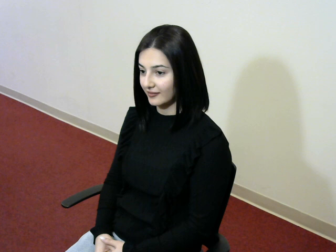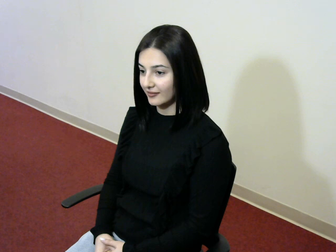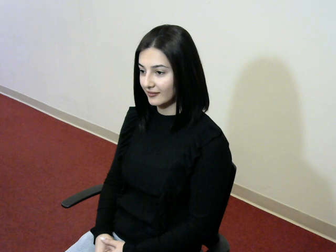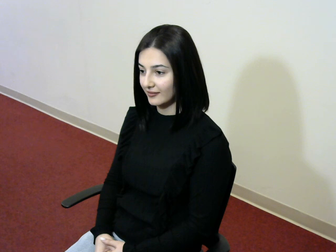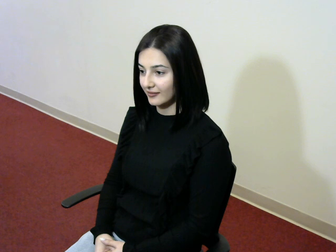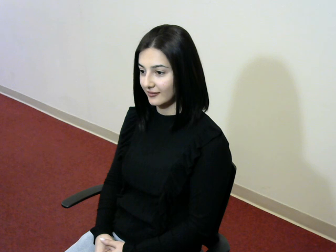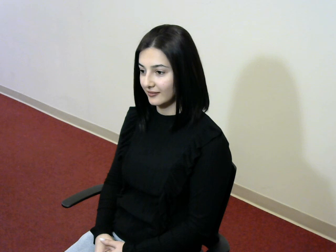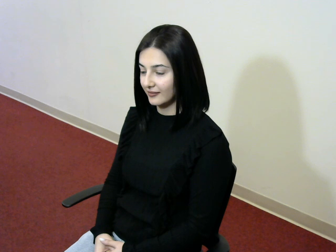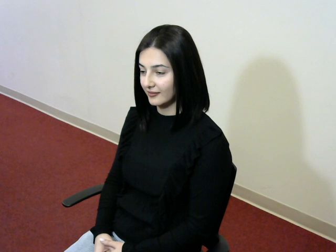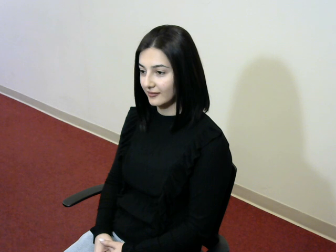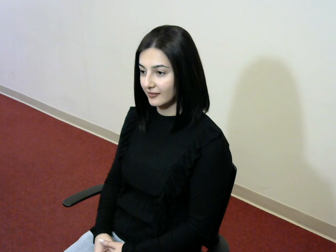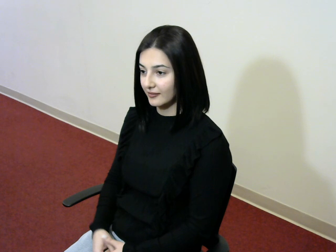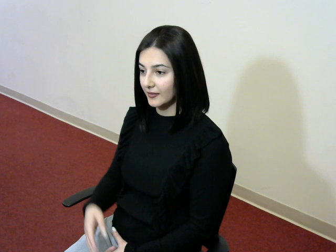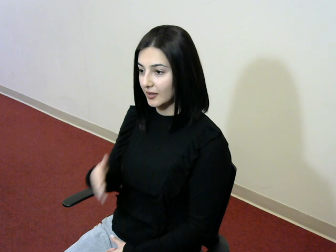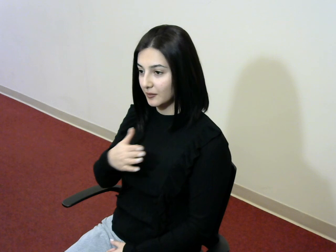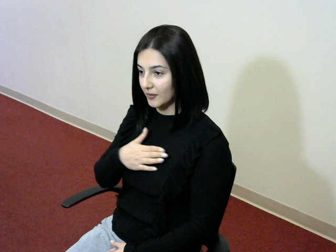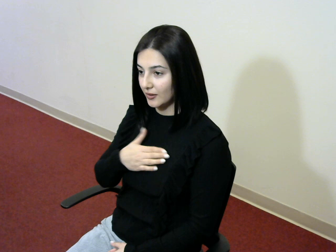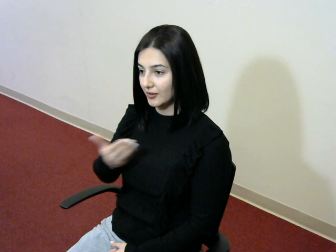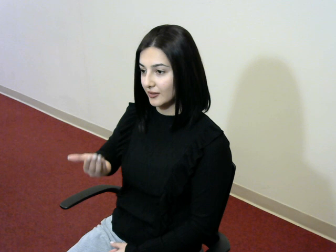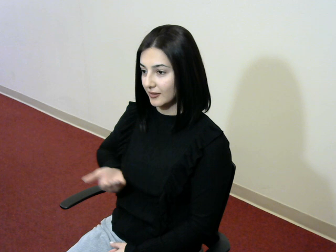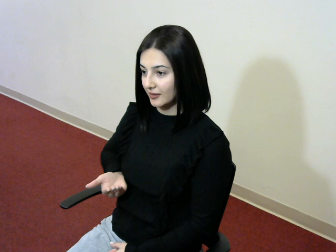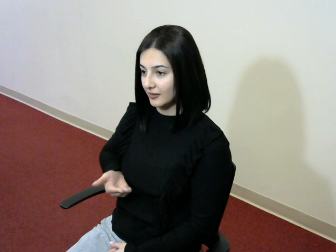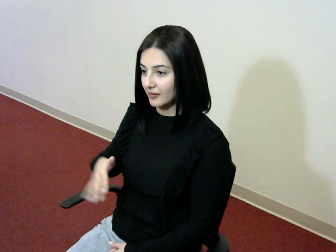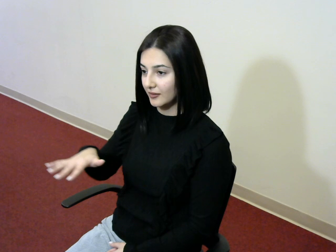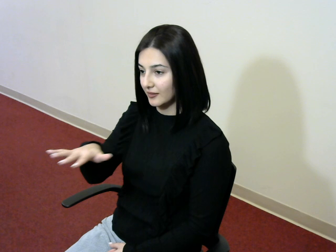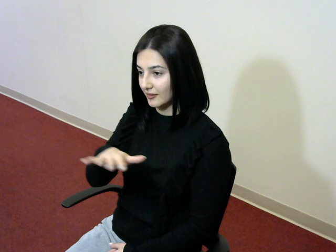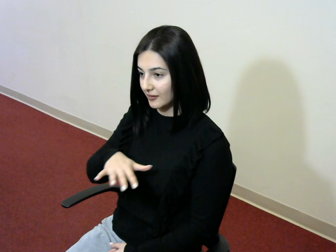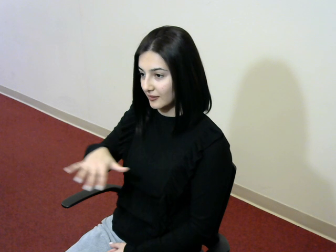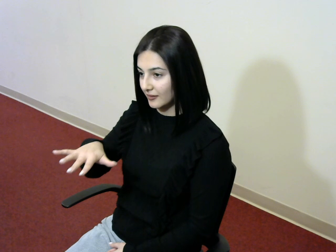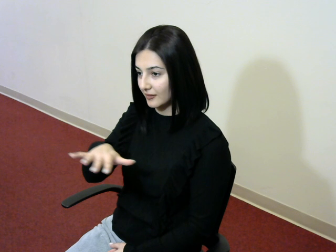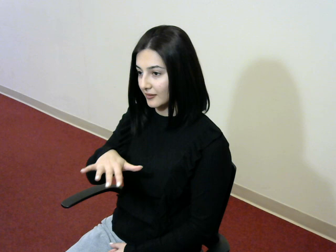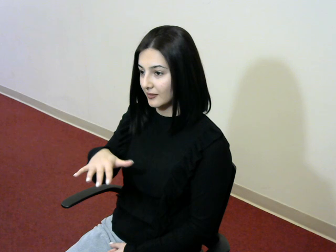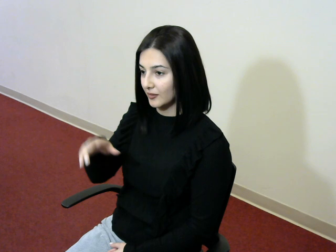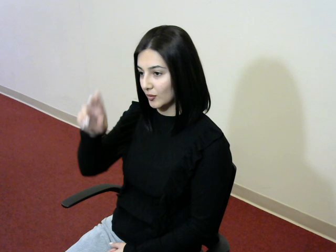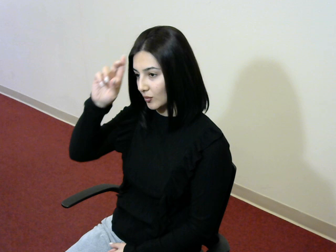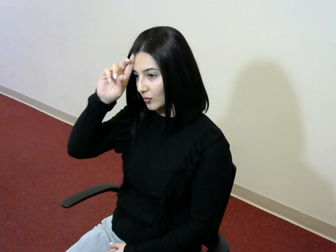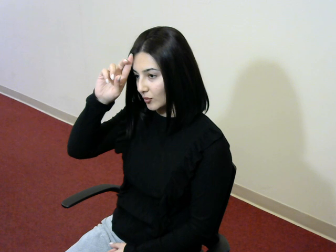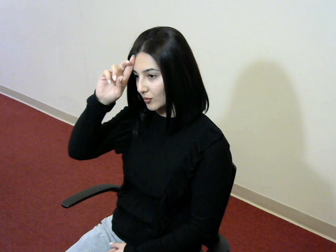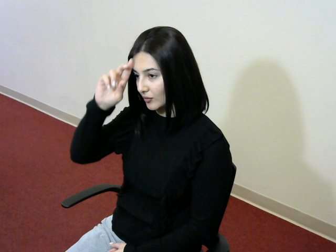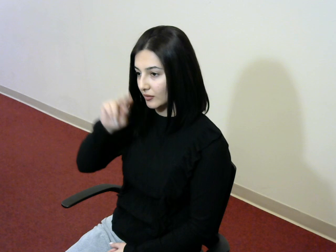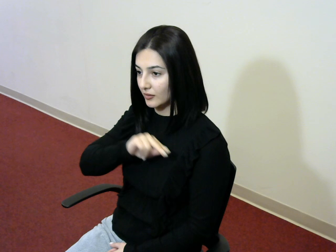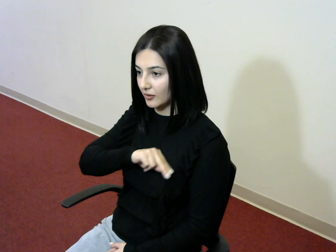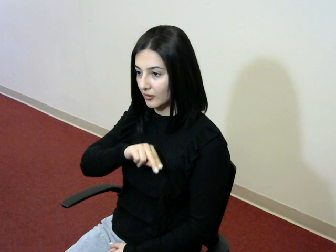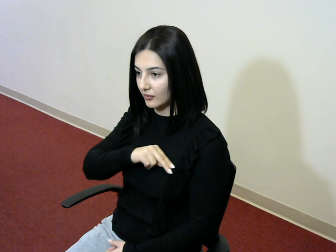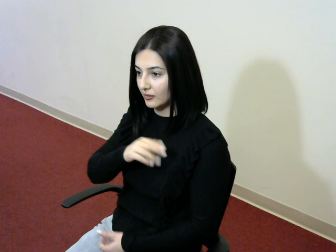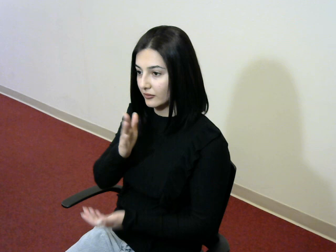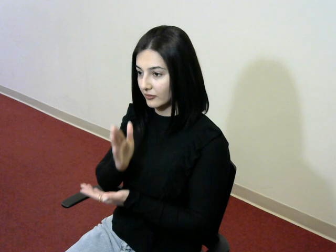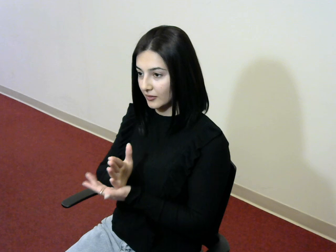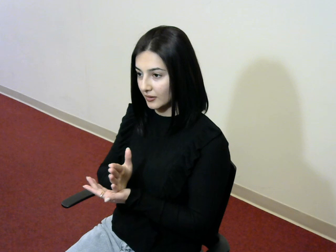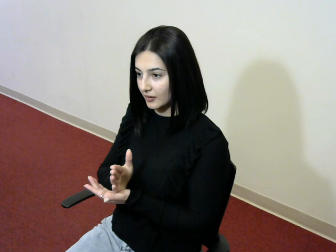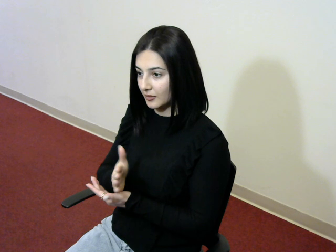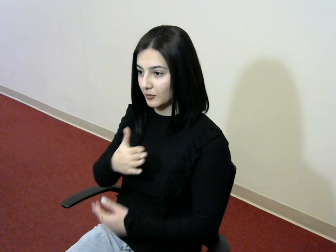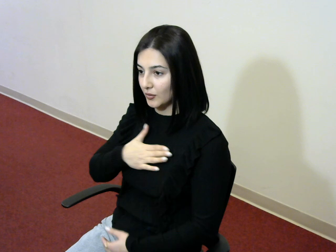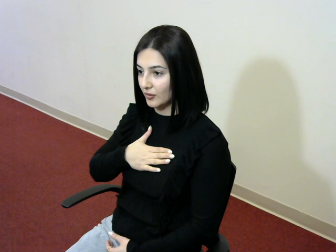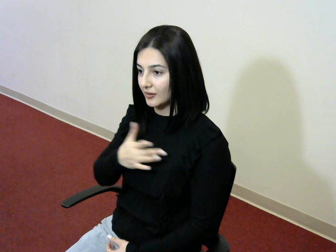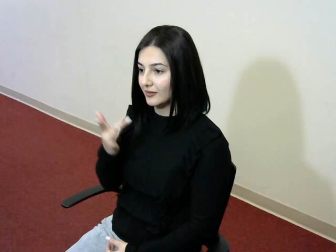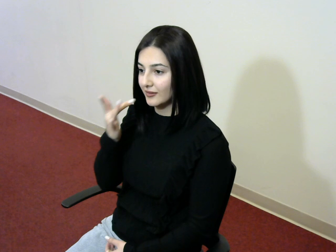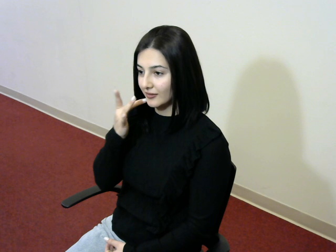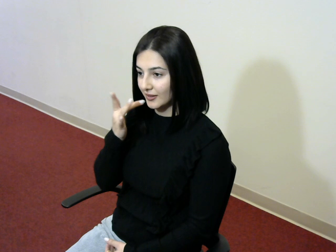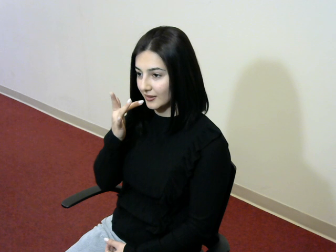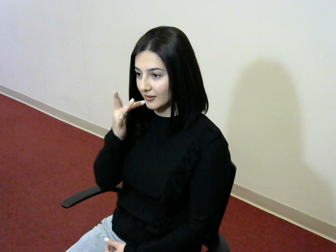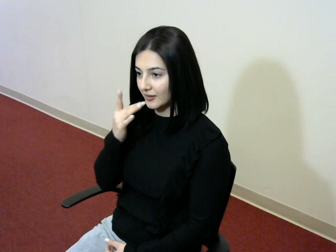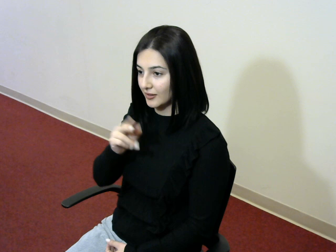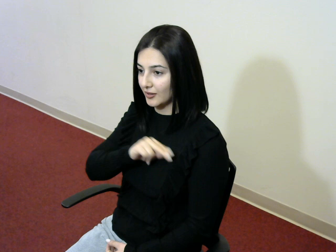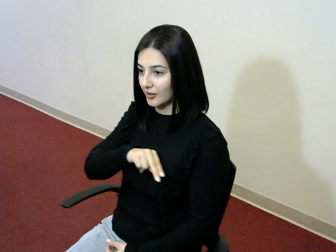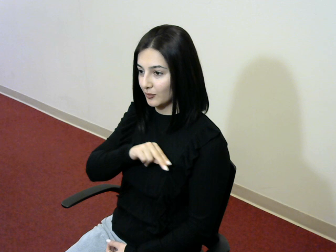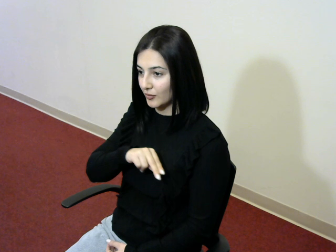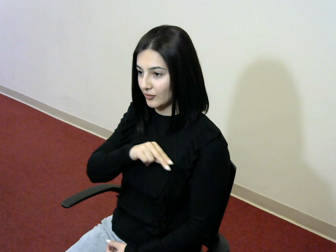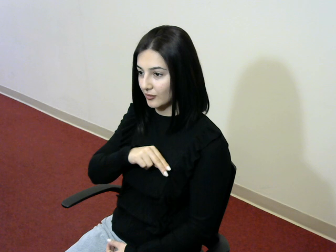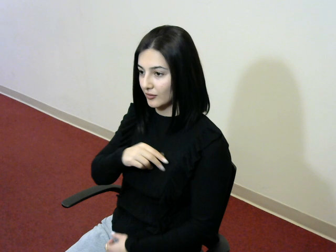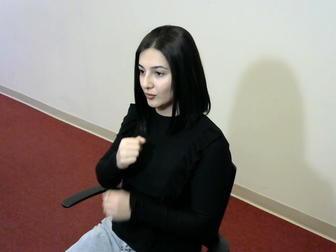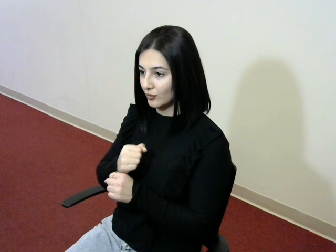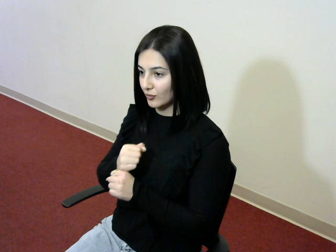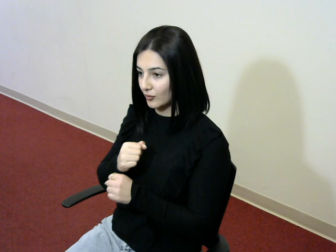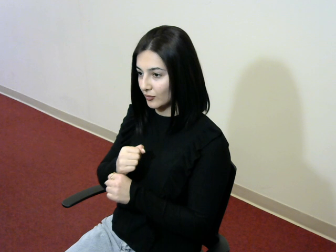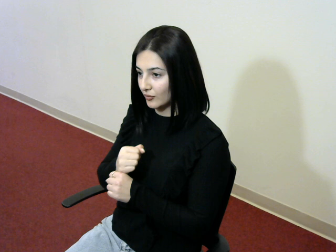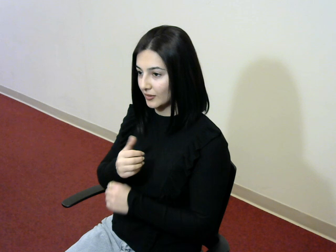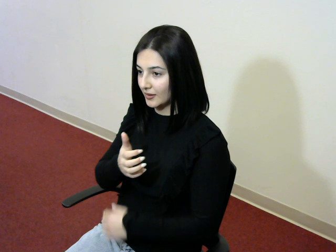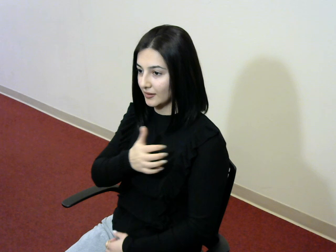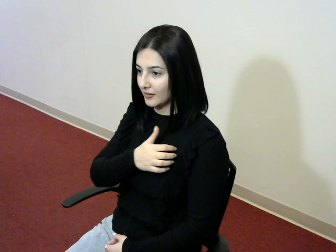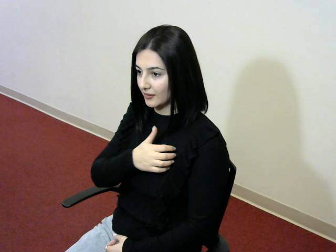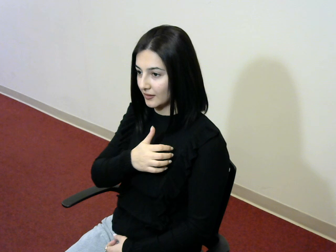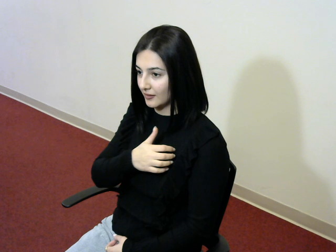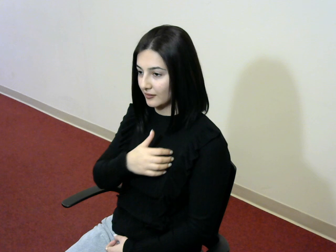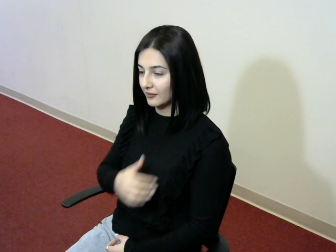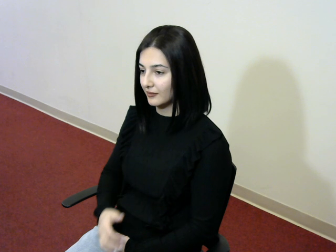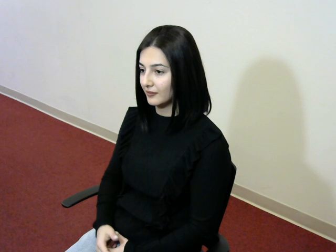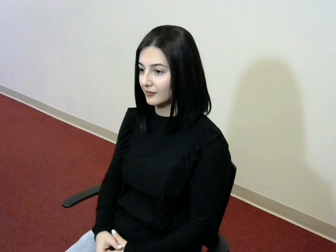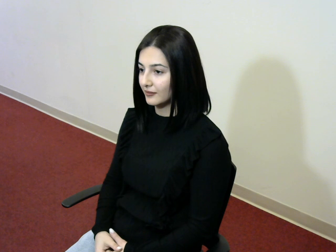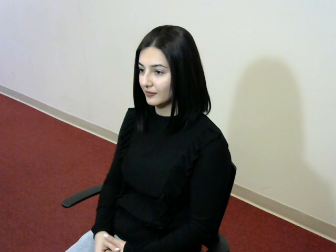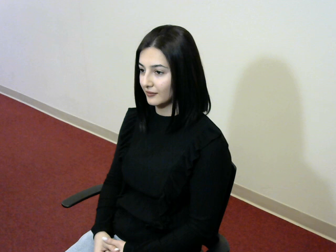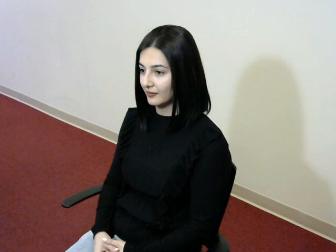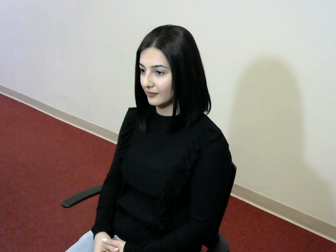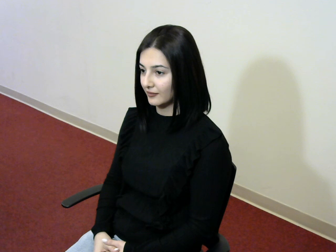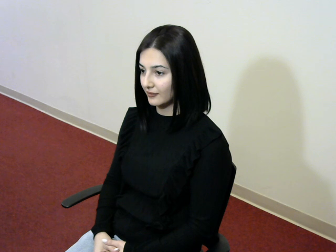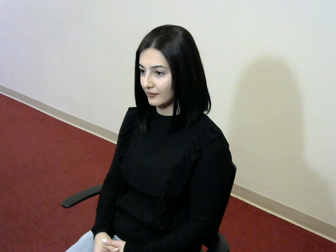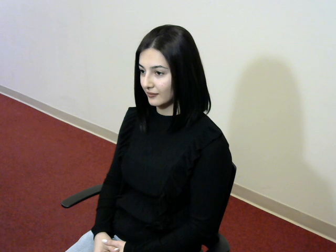Mənim yaşadığım ərazidə dövlət işi var, mən həmin işdə işləmək istəyirəm